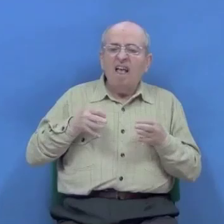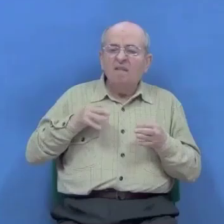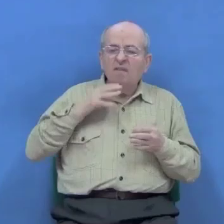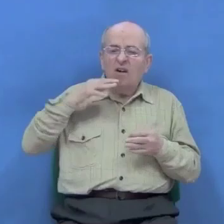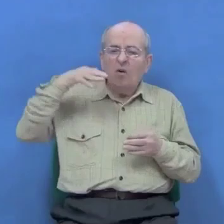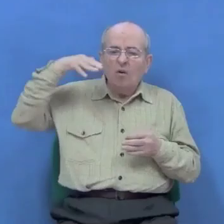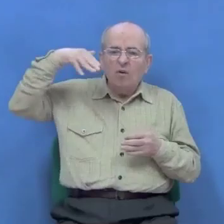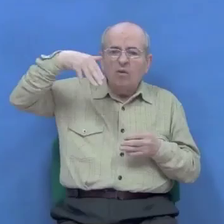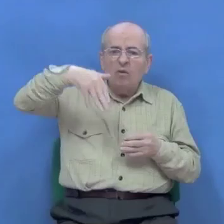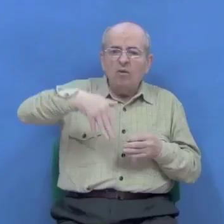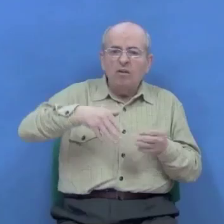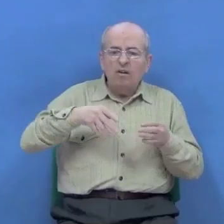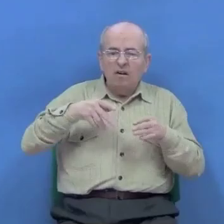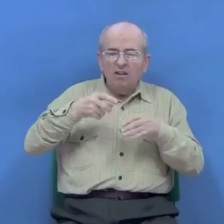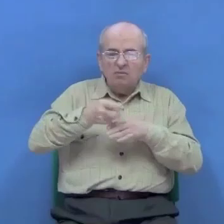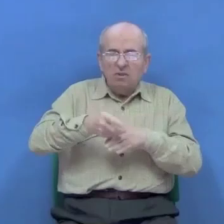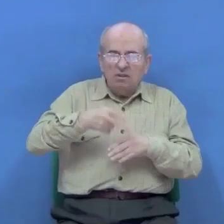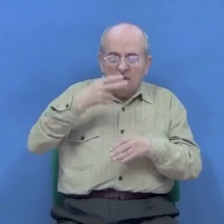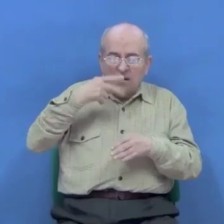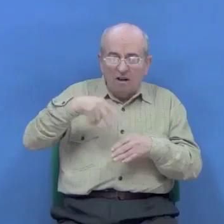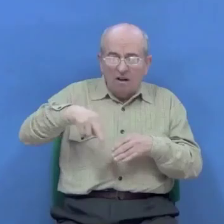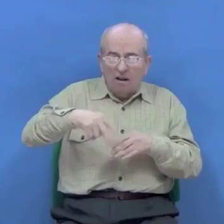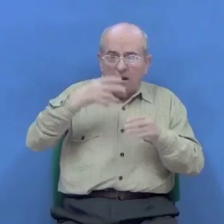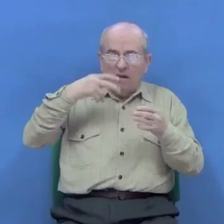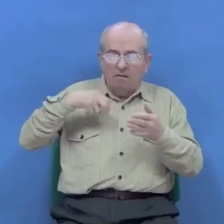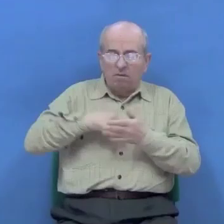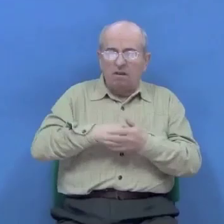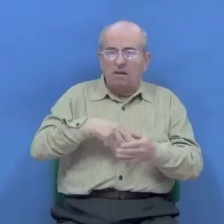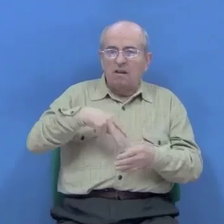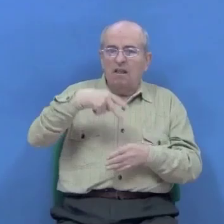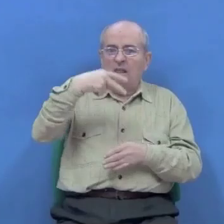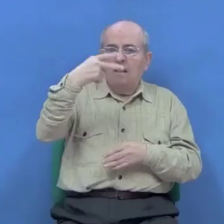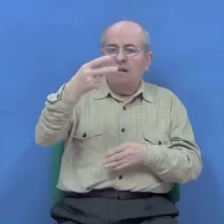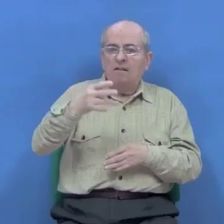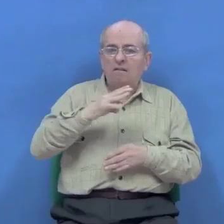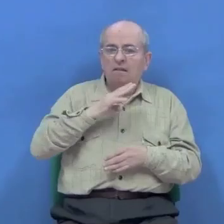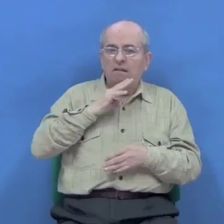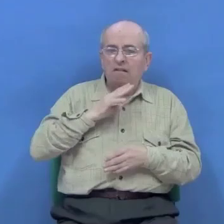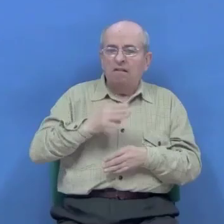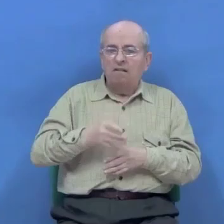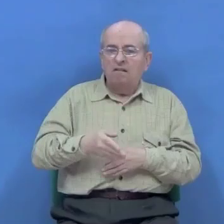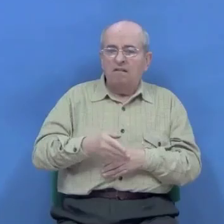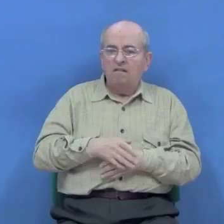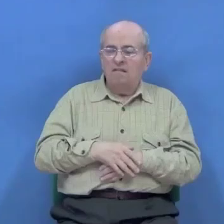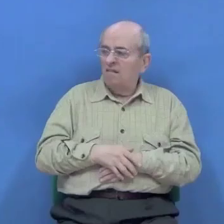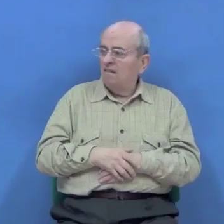Wypadek samochodowy, samochód uderza w człowieka, który upada.